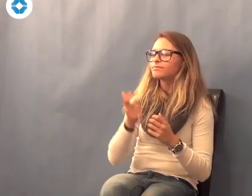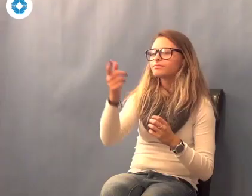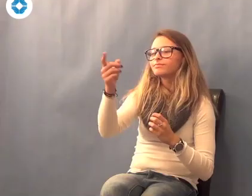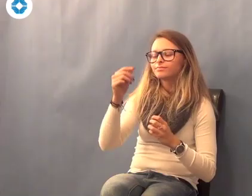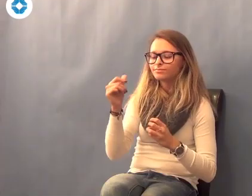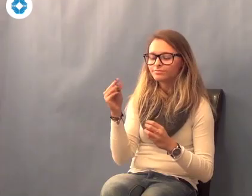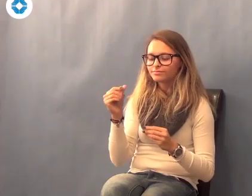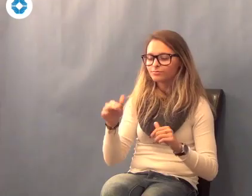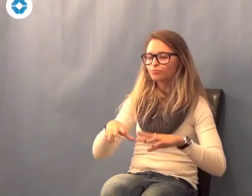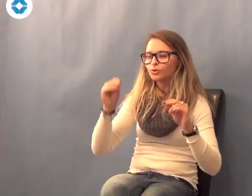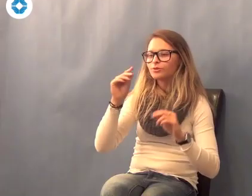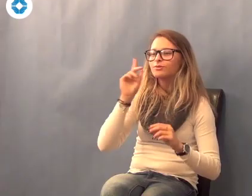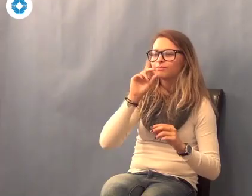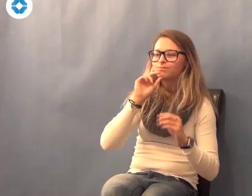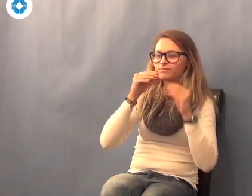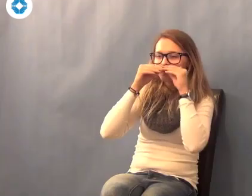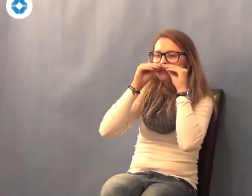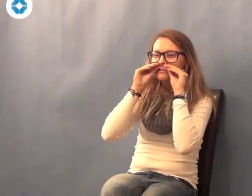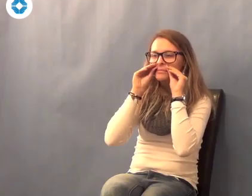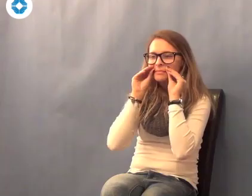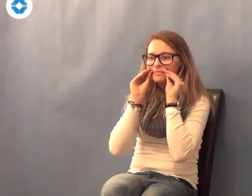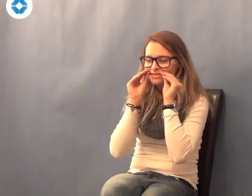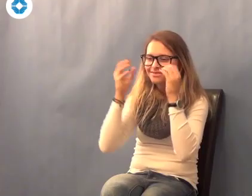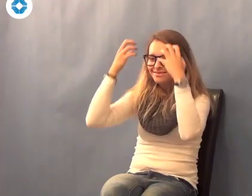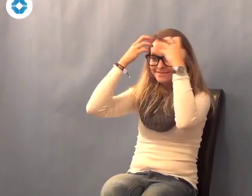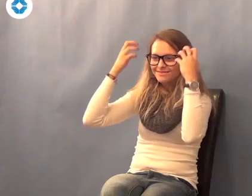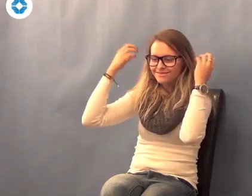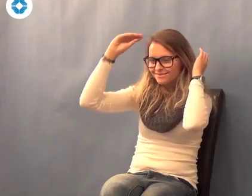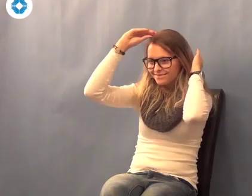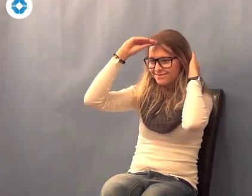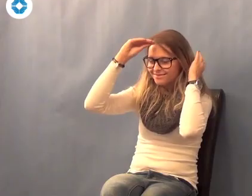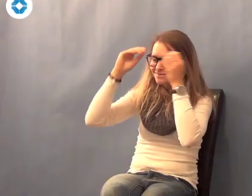Na początku jest facet z wąsami, delikatnie kręconymi włosami i w kapeluszu.